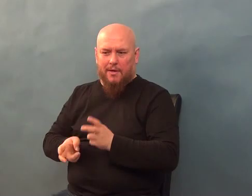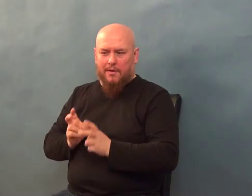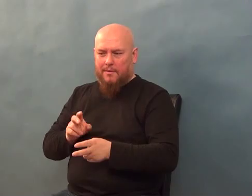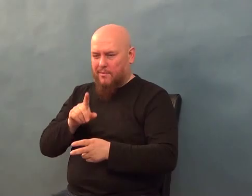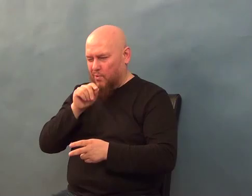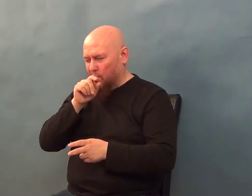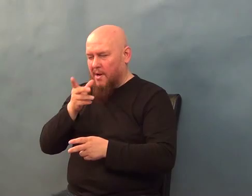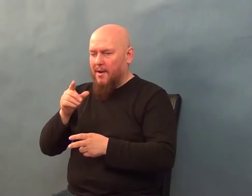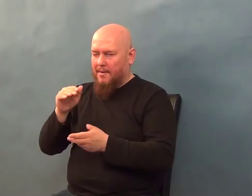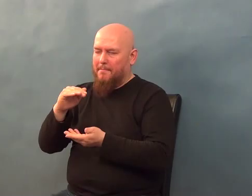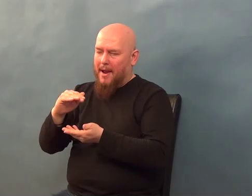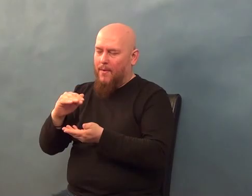Mały ptak.